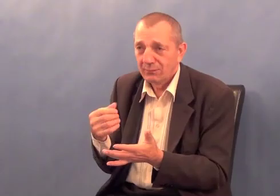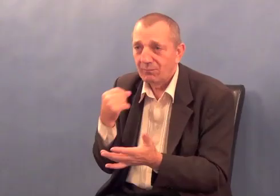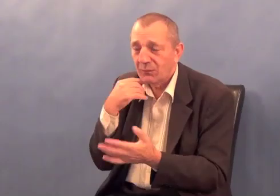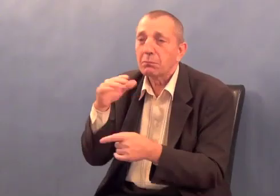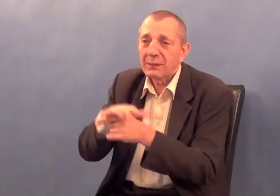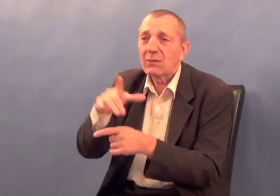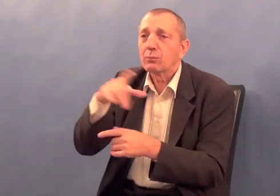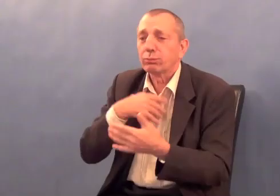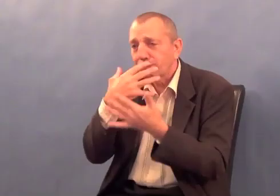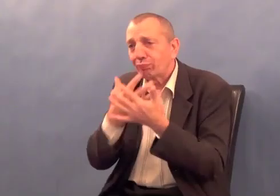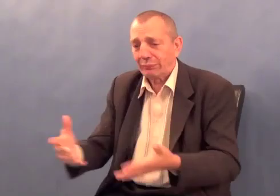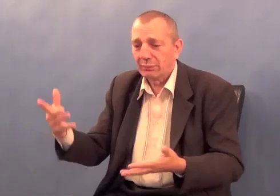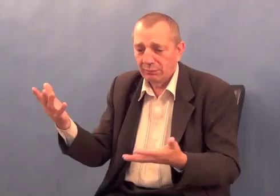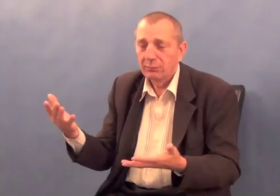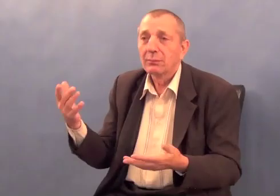Tak, wódka, piwo, na przyjęcie.